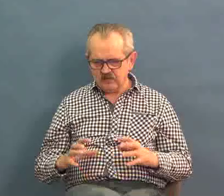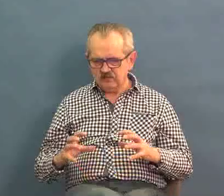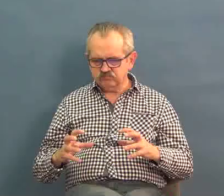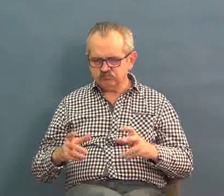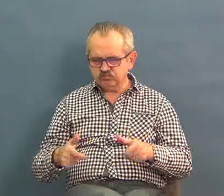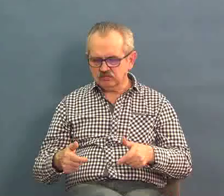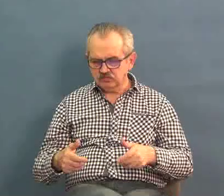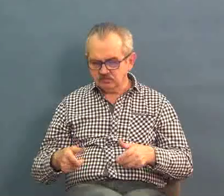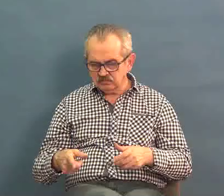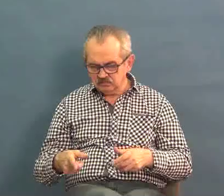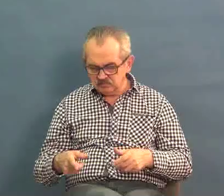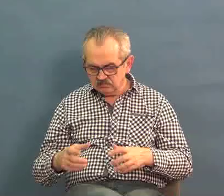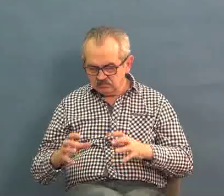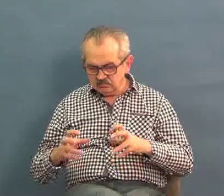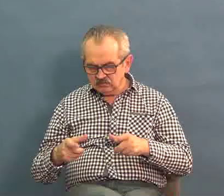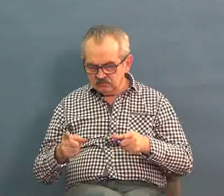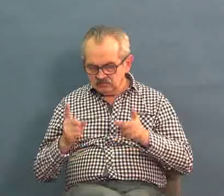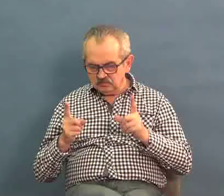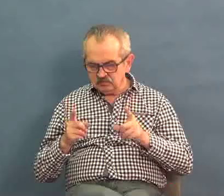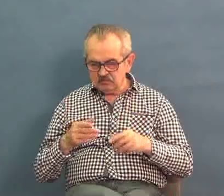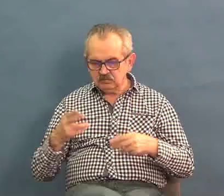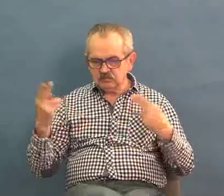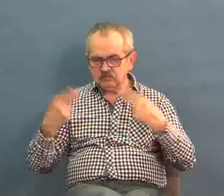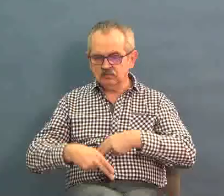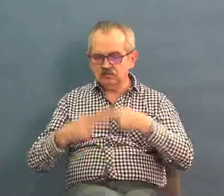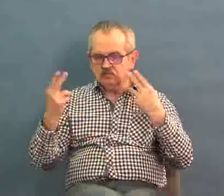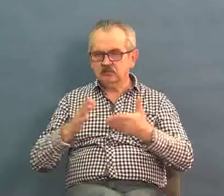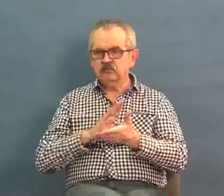Czołgi mają zakaz przejazdu przez tory.